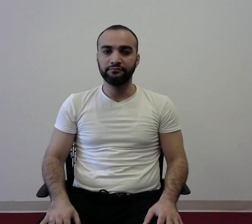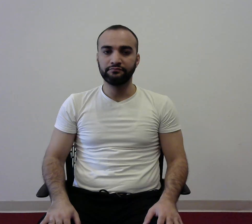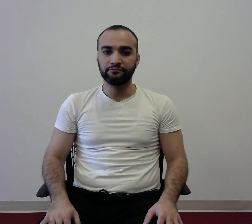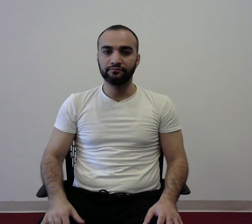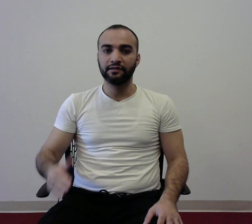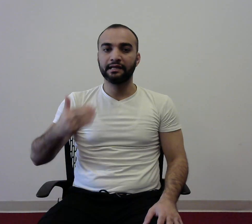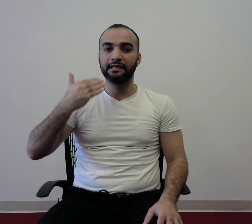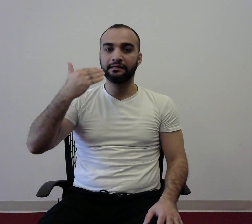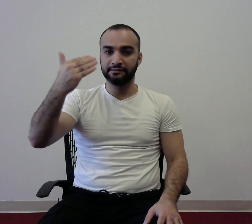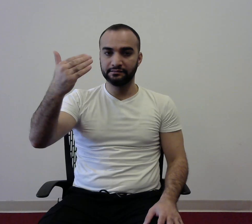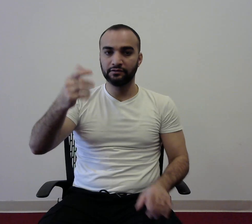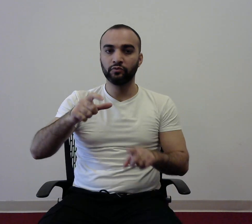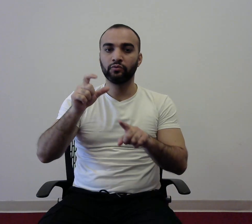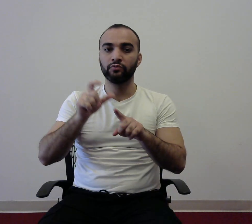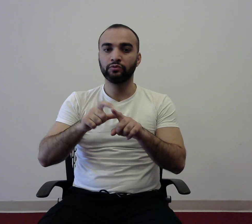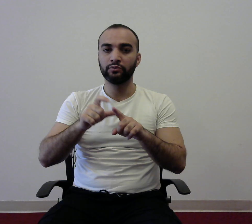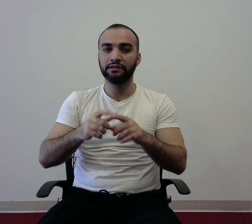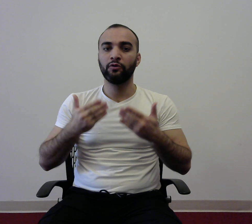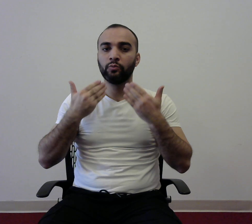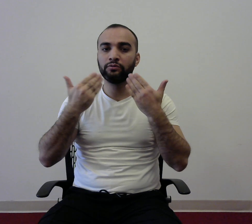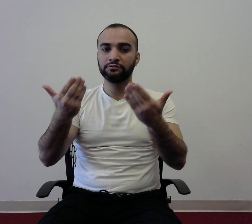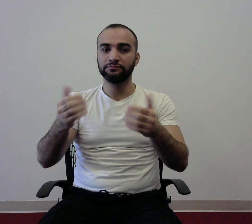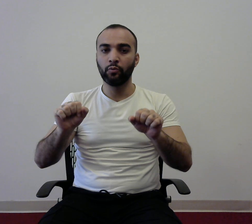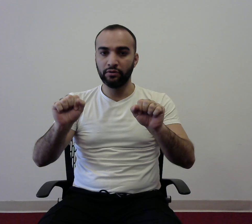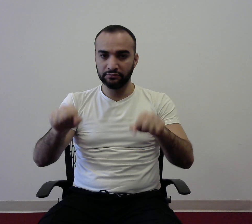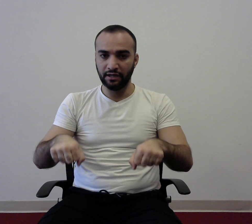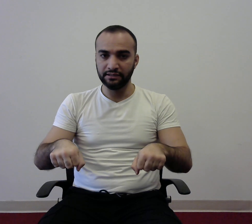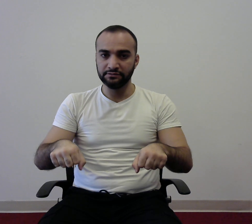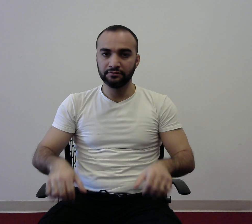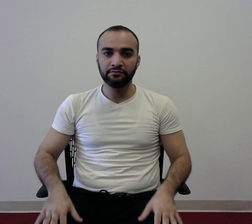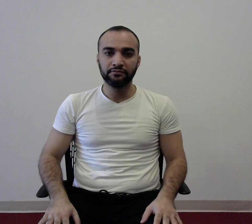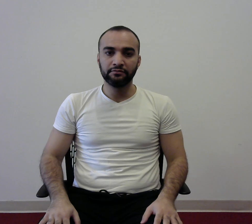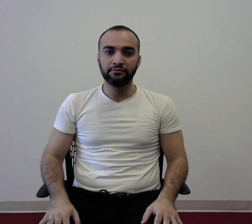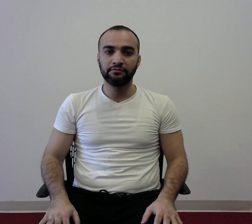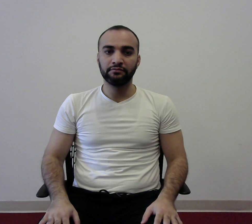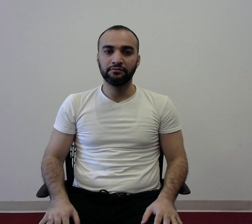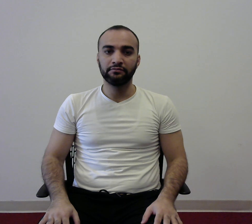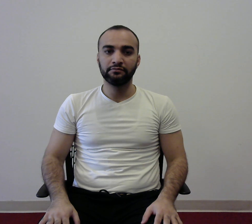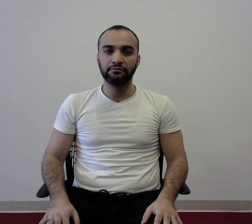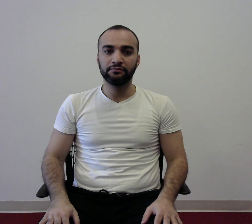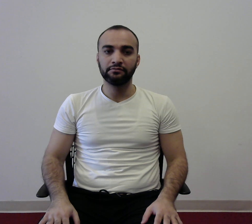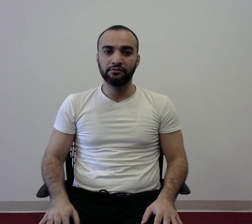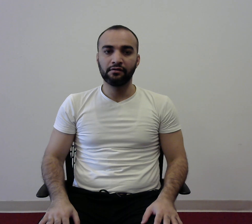Sizdən söz soruşmaq olar?